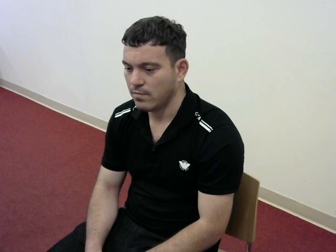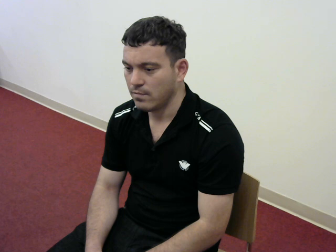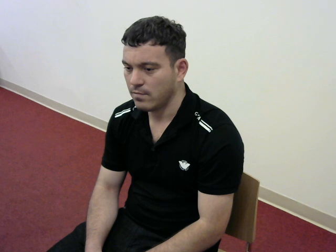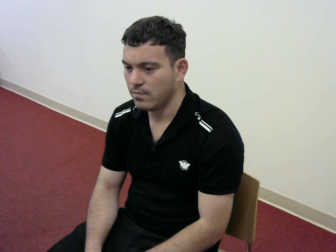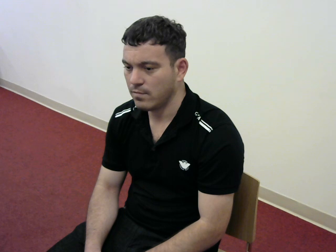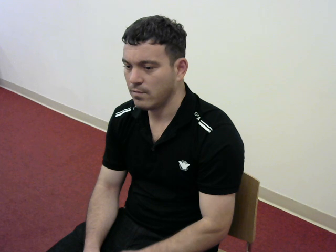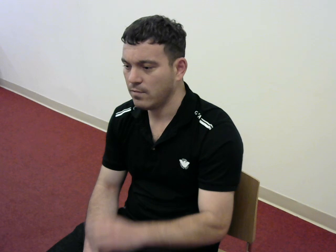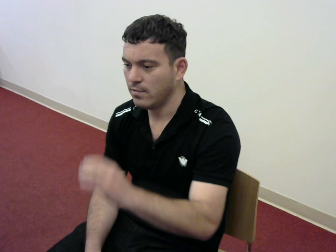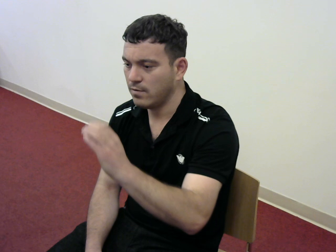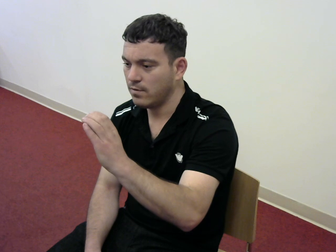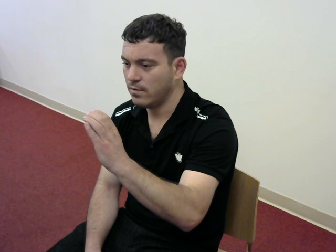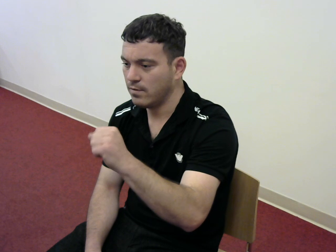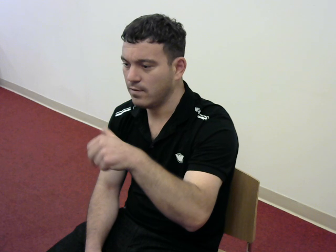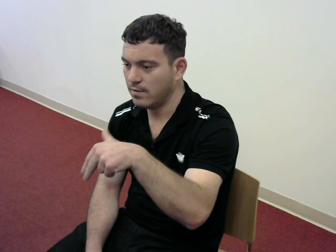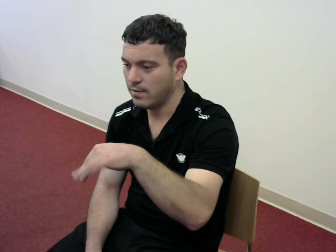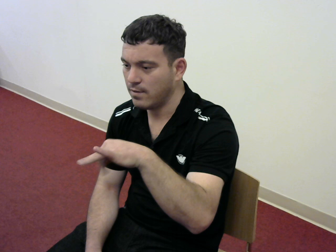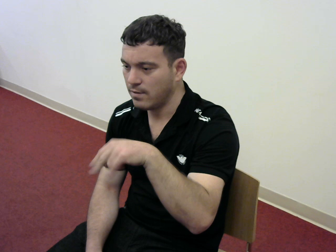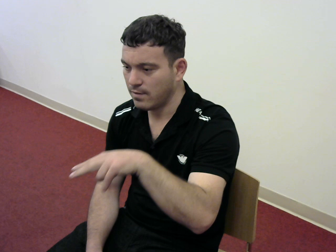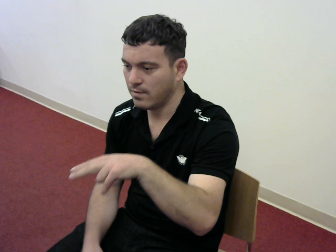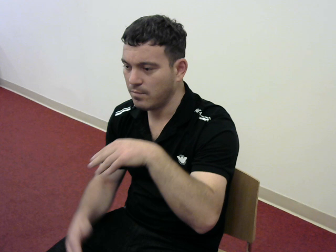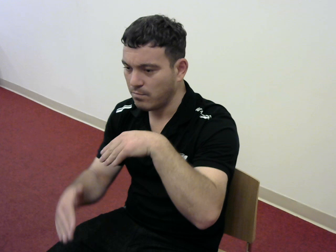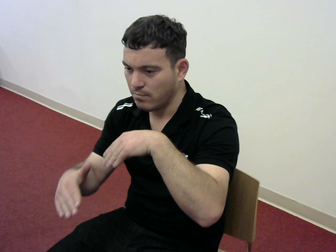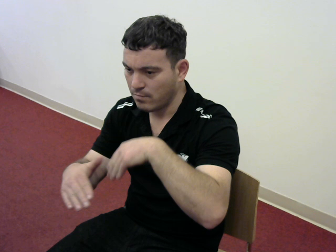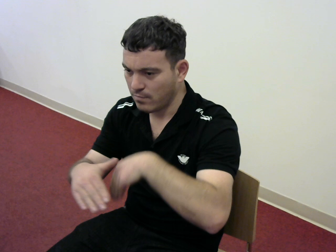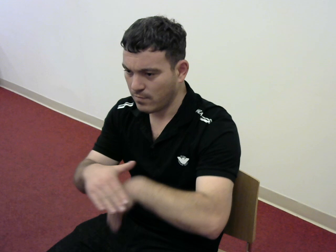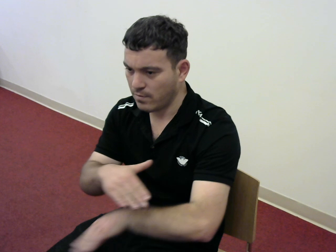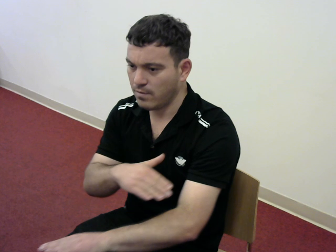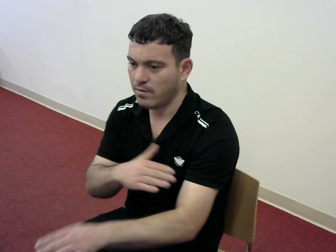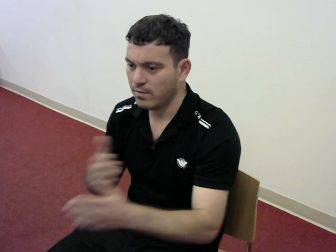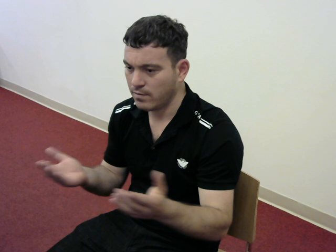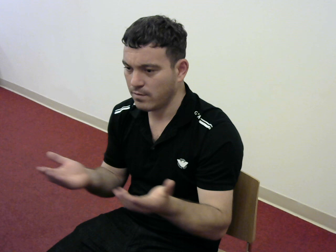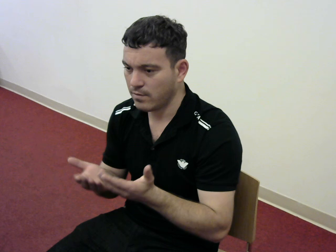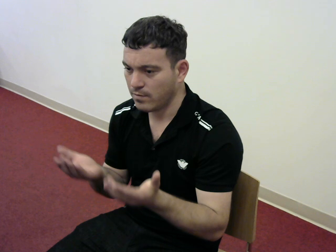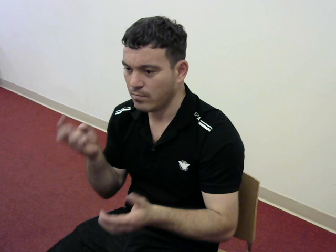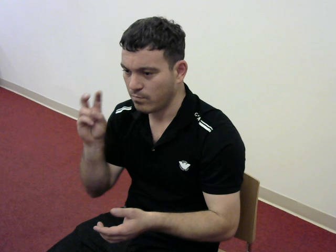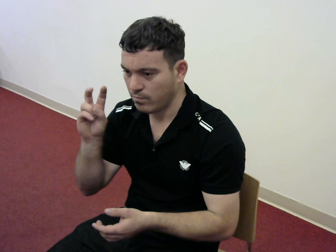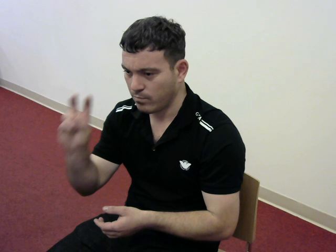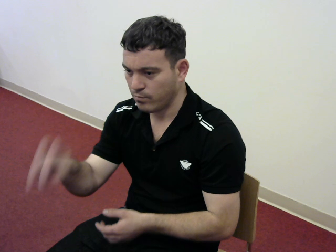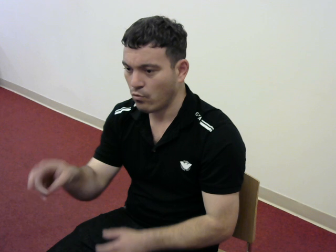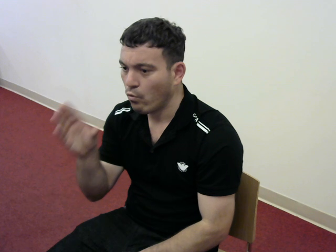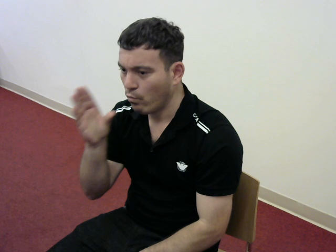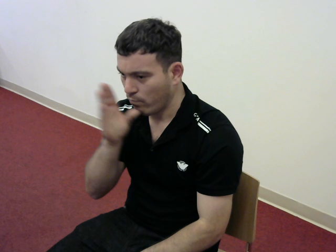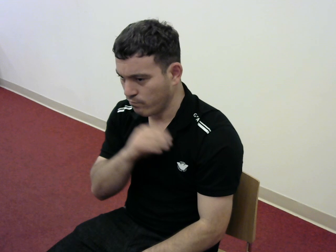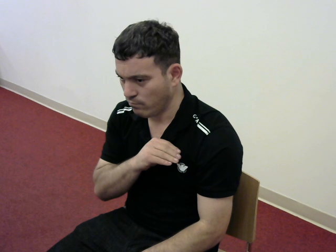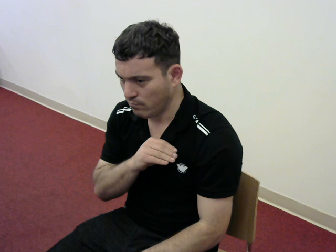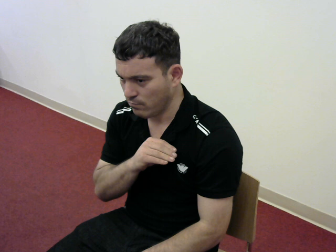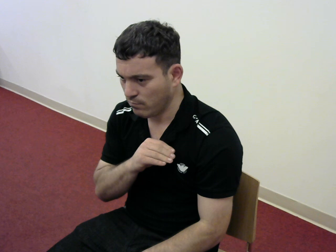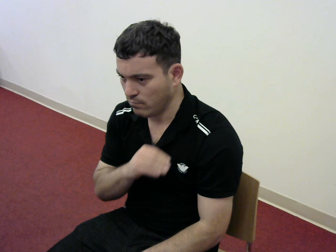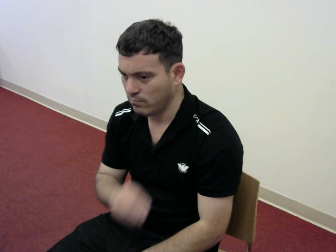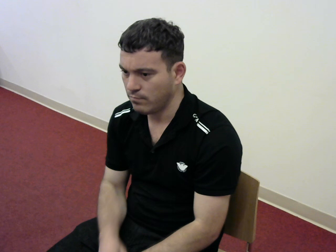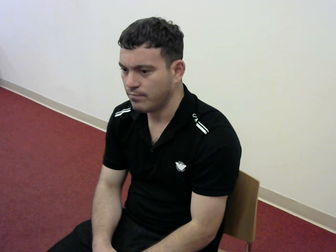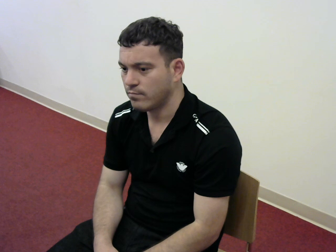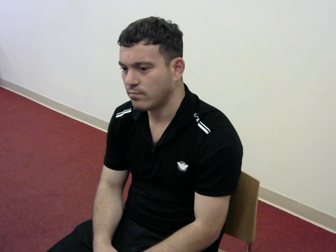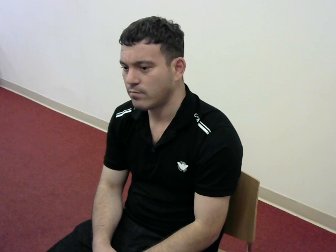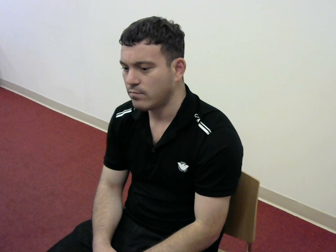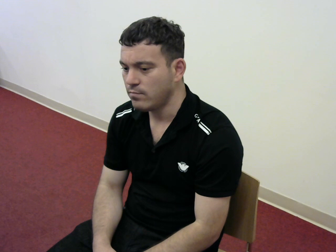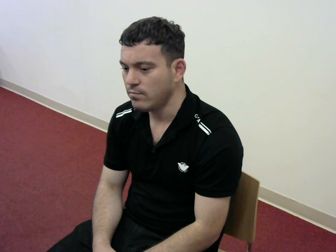Sahil metrosuna necə gedə bilərəm?